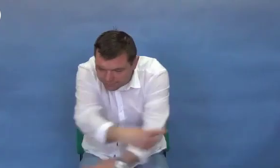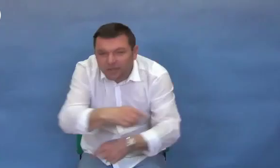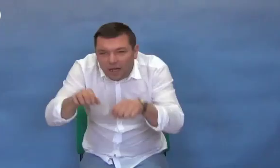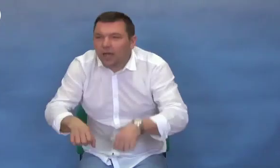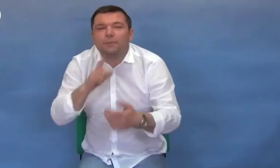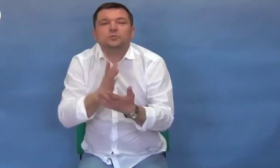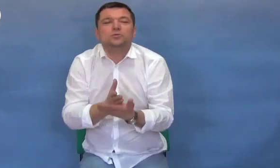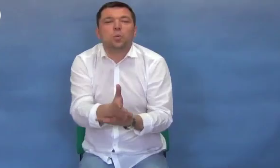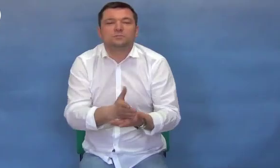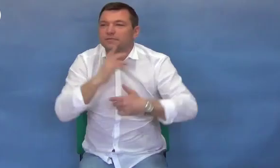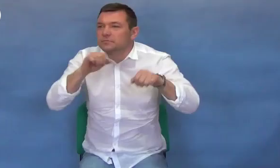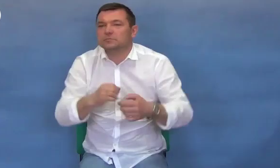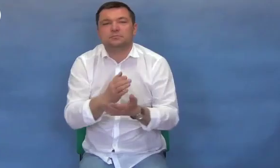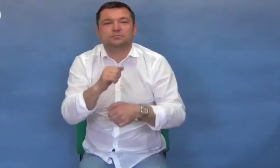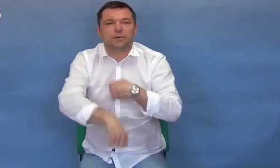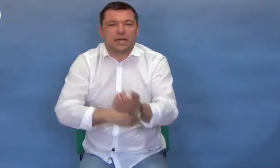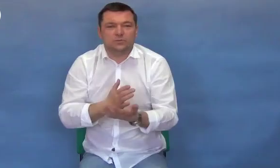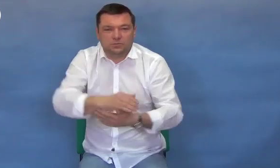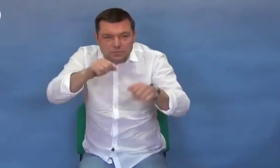Drezyną poruszają się służby, pracownicy.